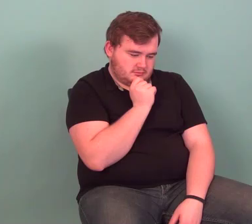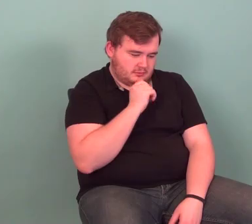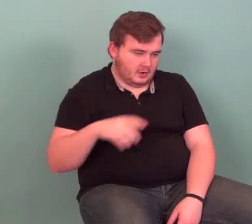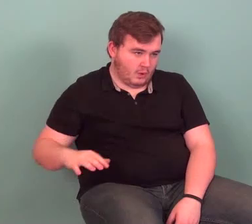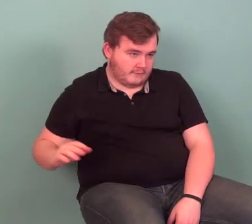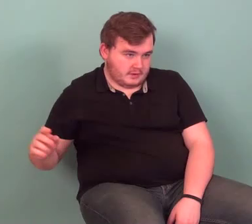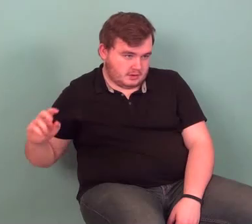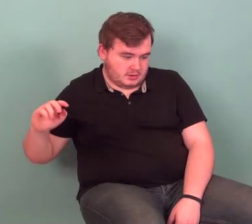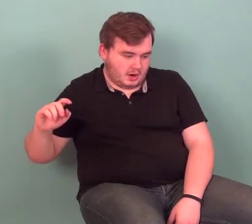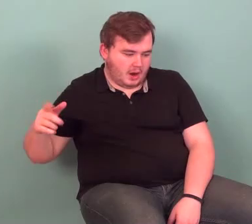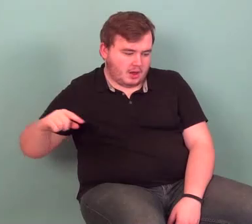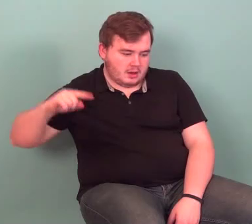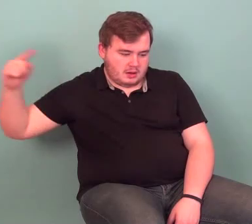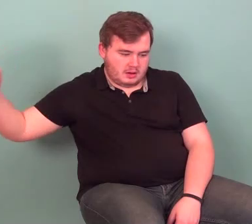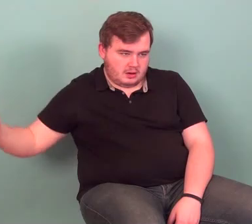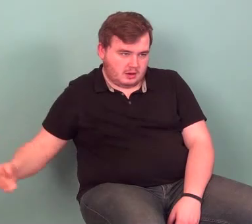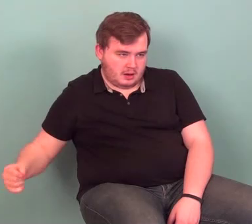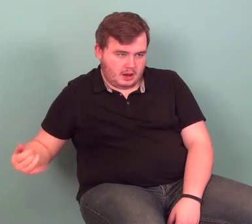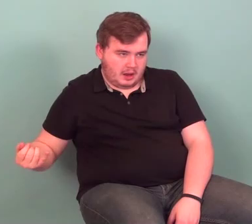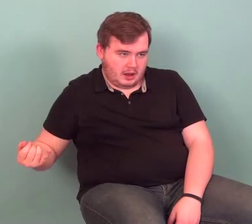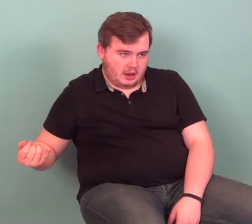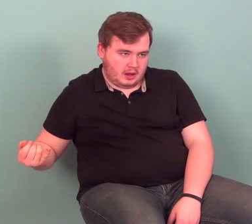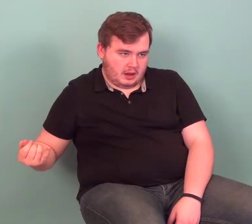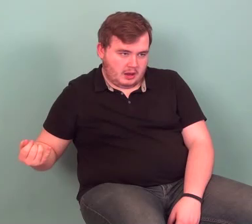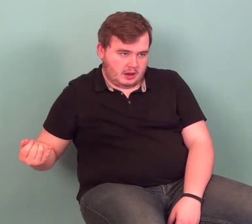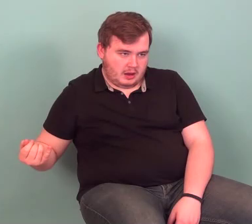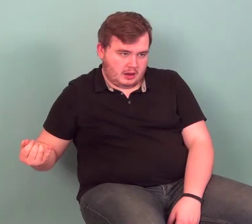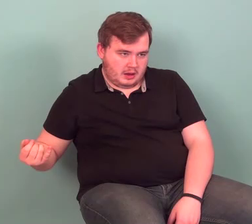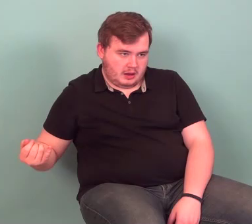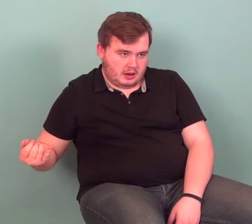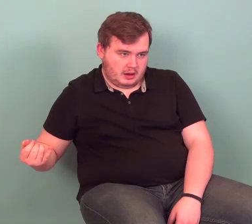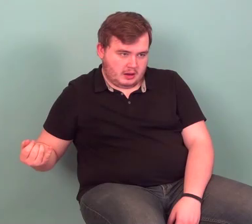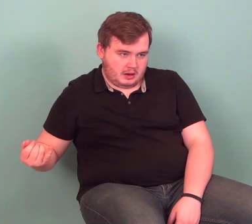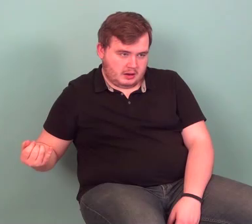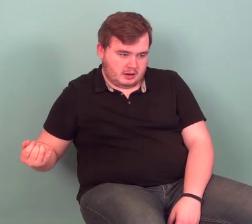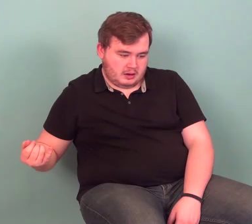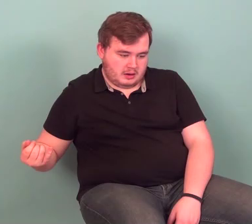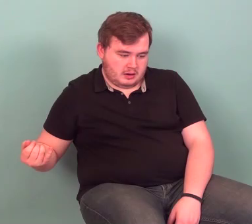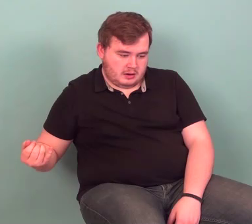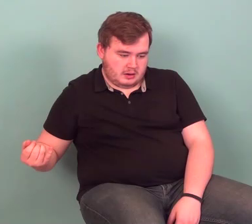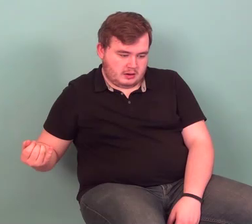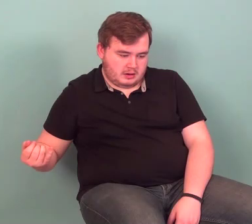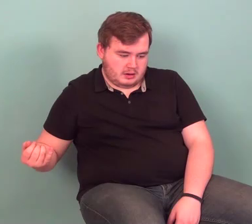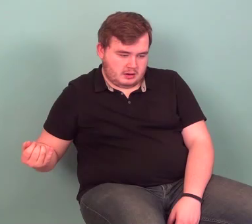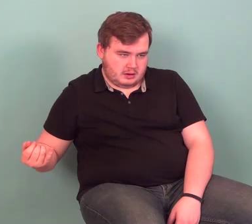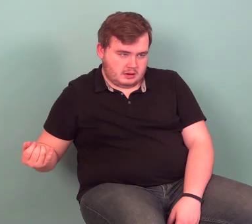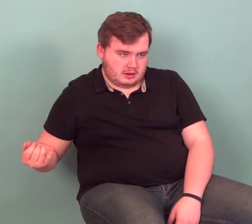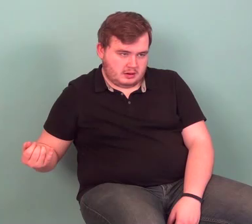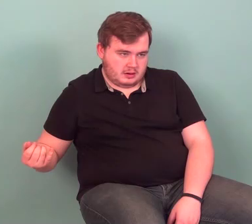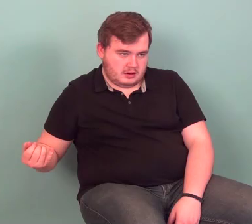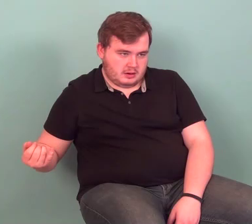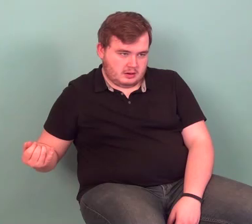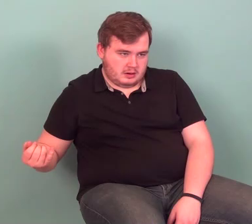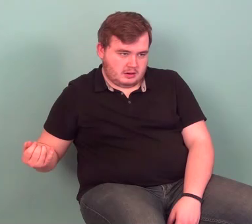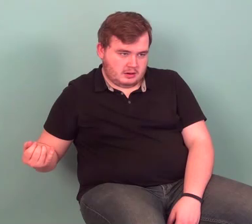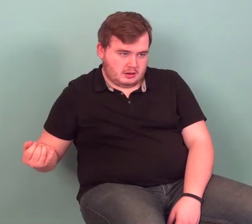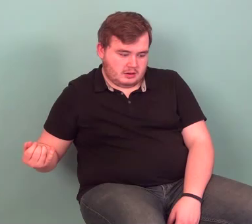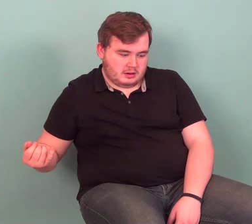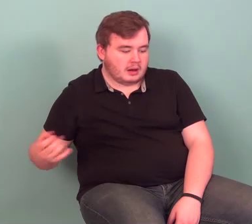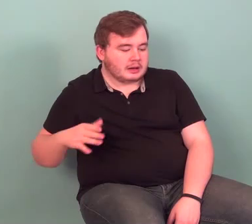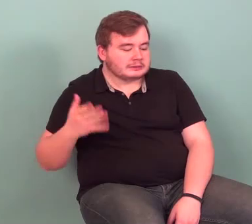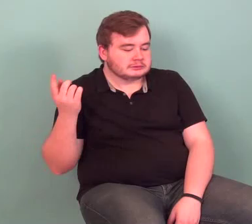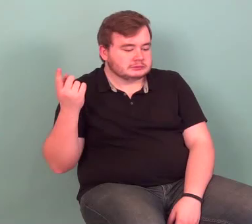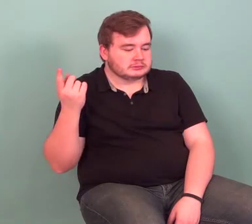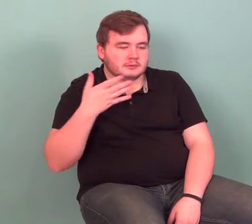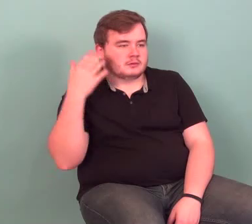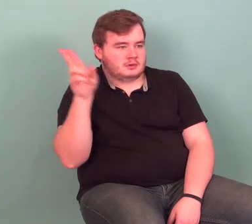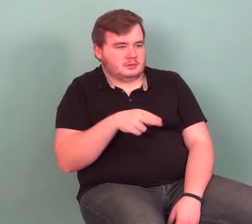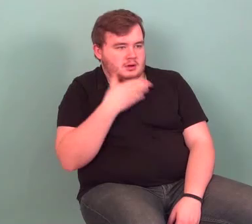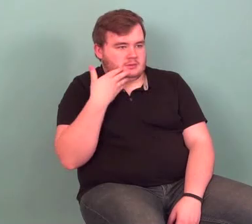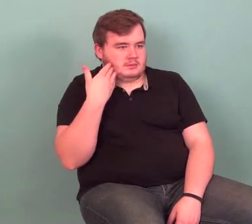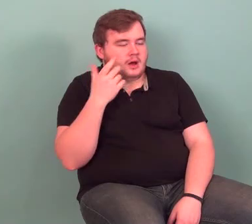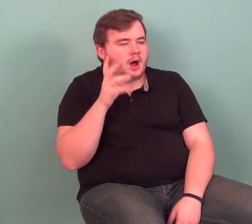Ale coś małego obok jest... jest kształt półkola... ale znak nie jest przekreślony.